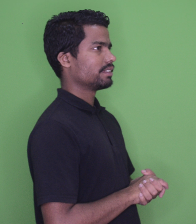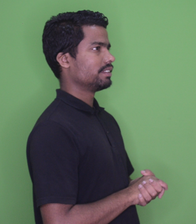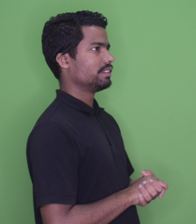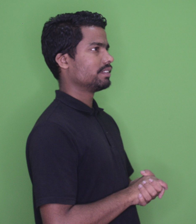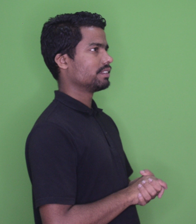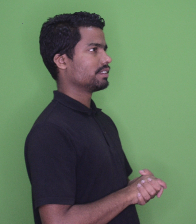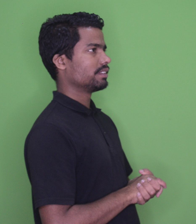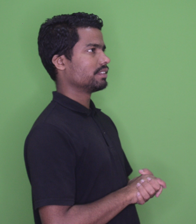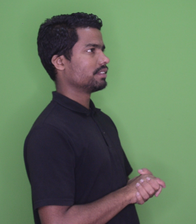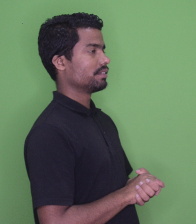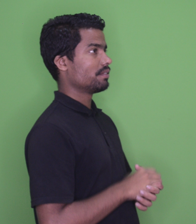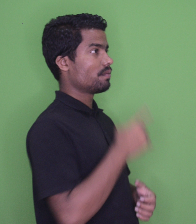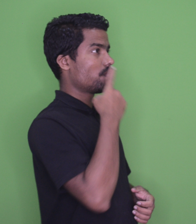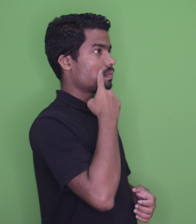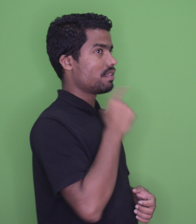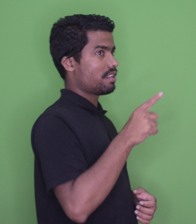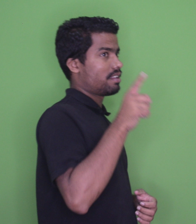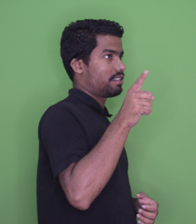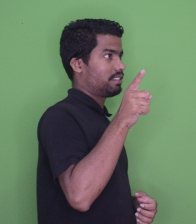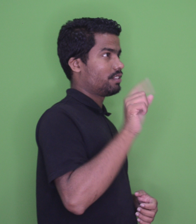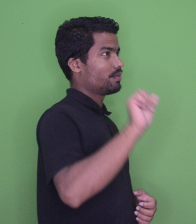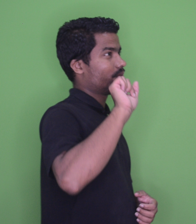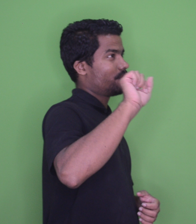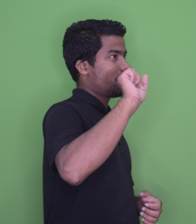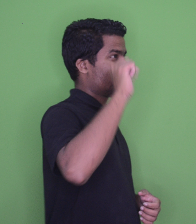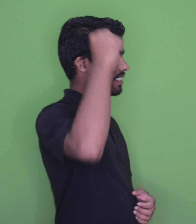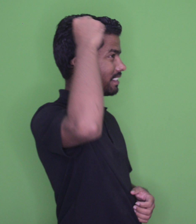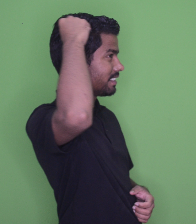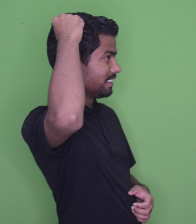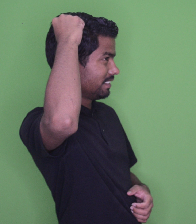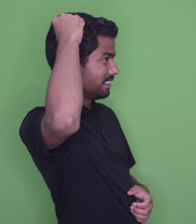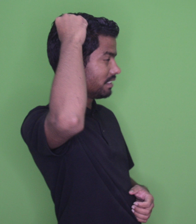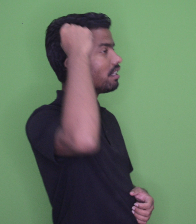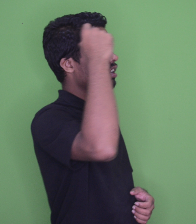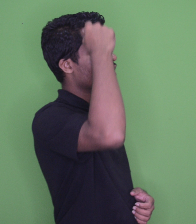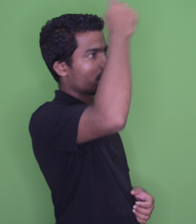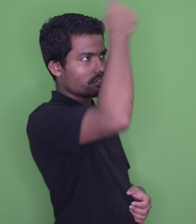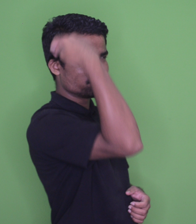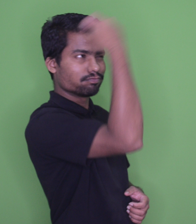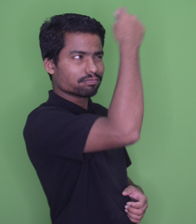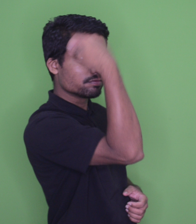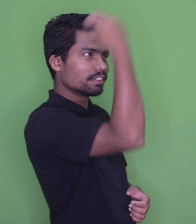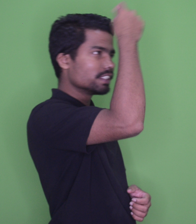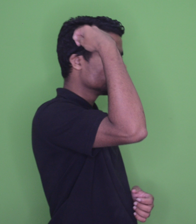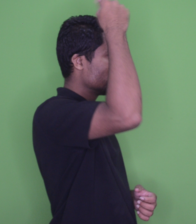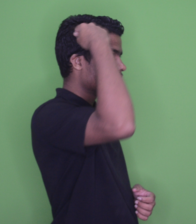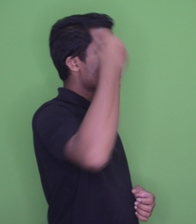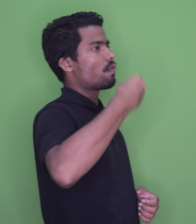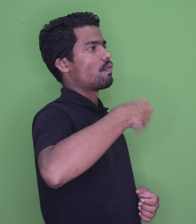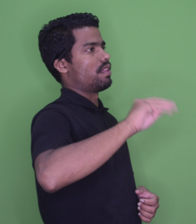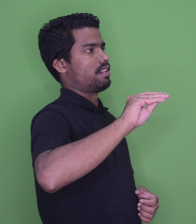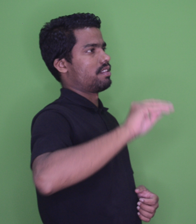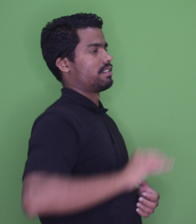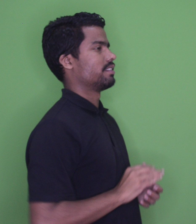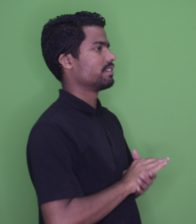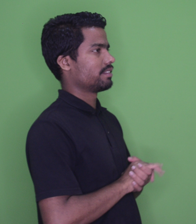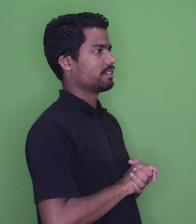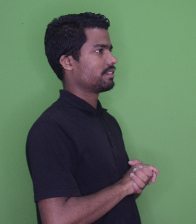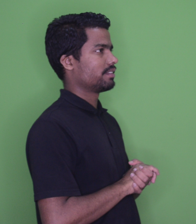he will comb his hair